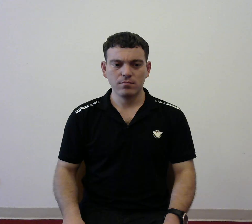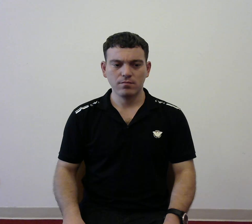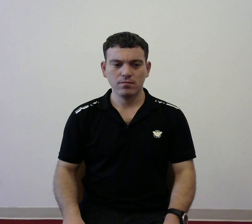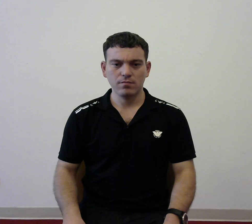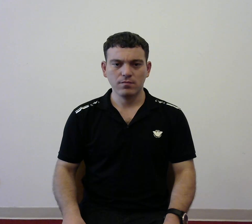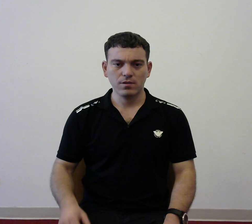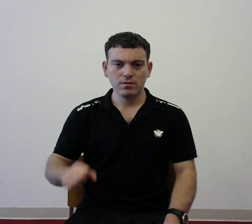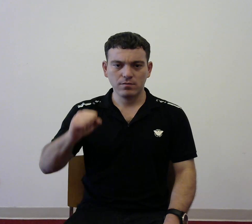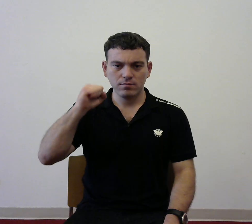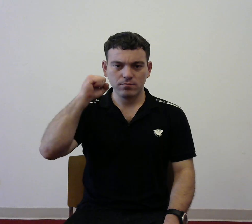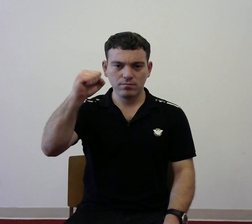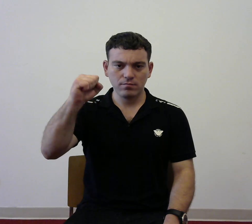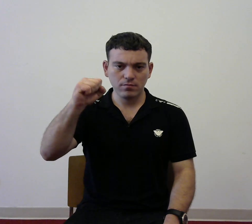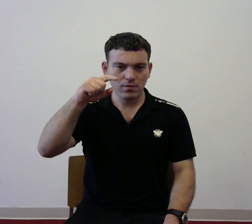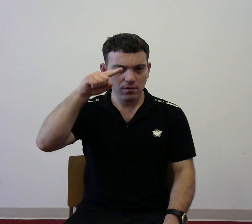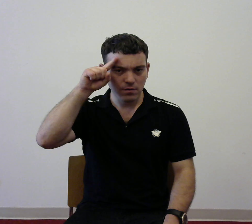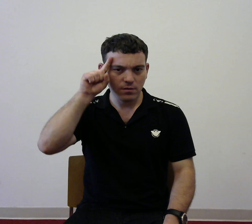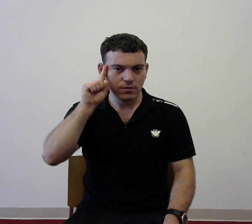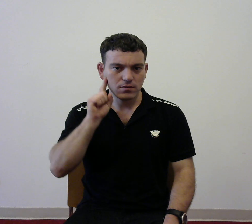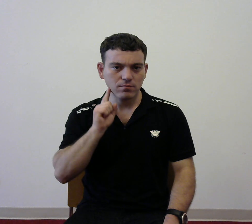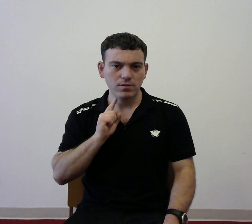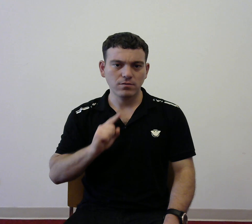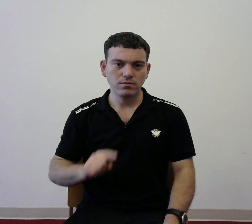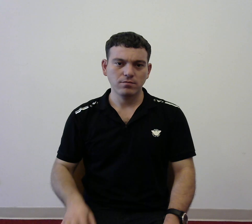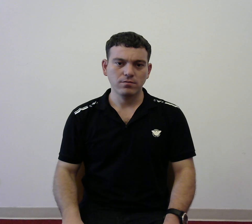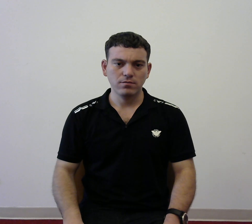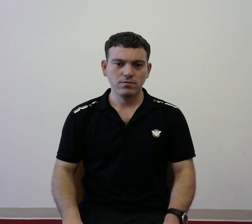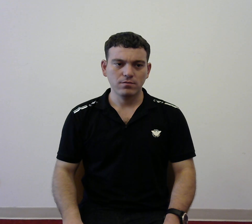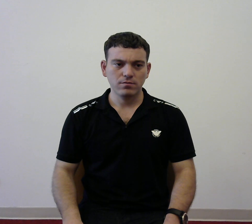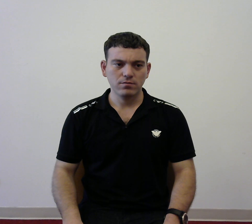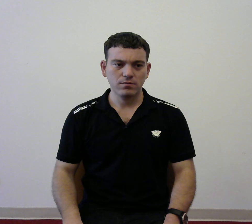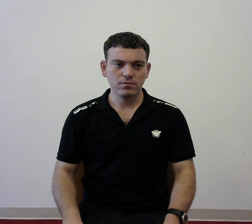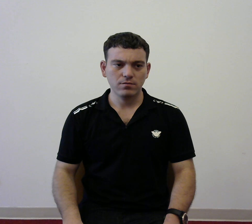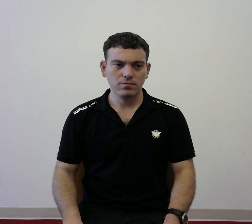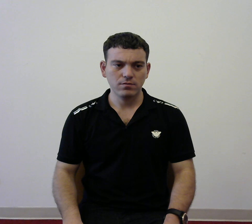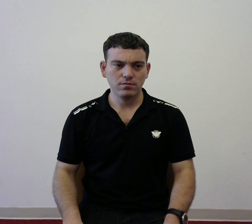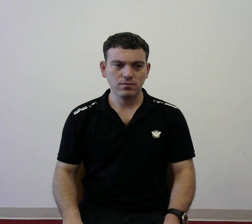Qarabağ Azərbaycandır!